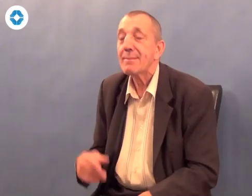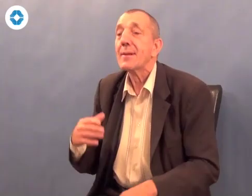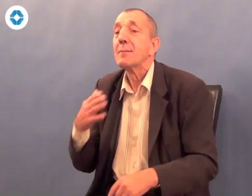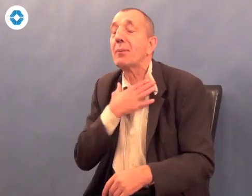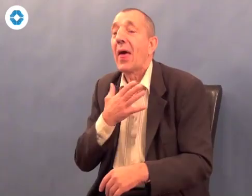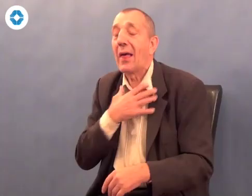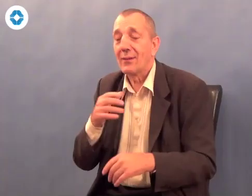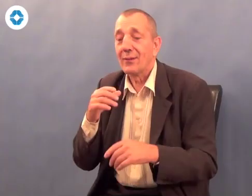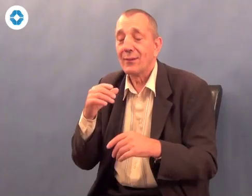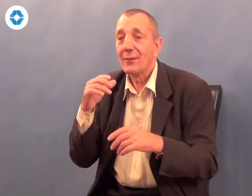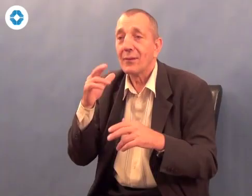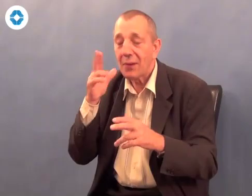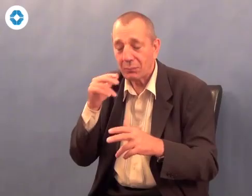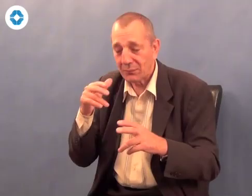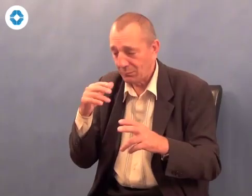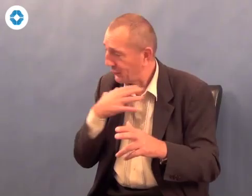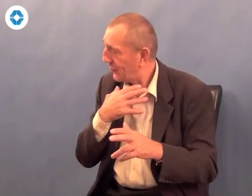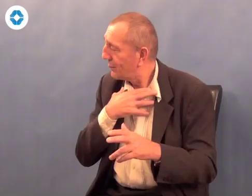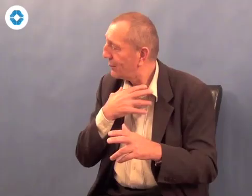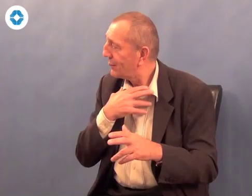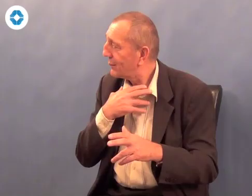Pies, żaba, pies?